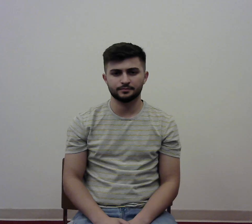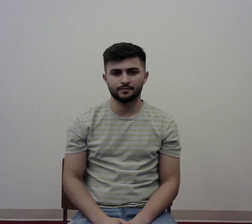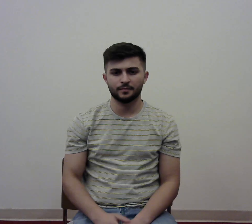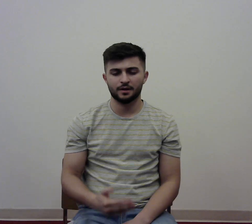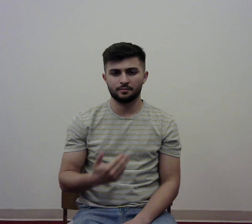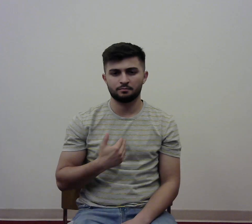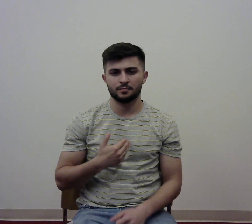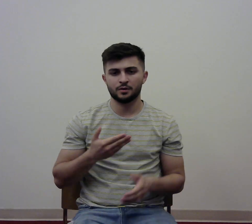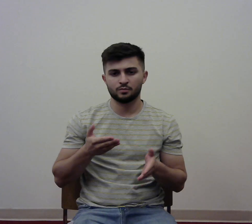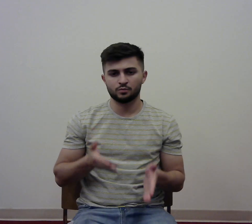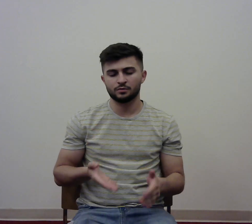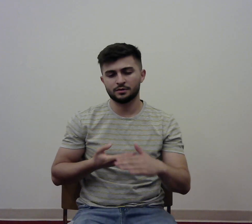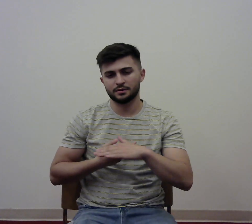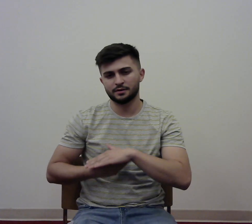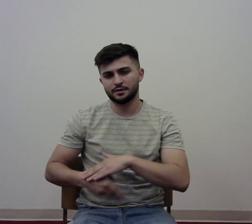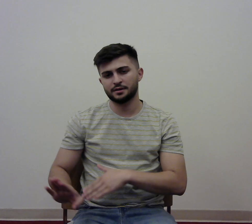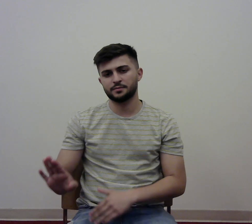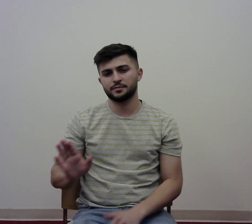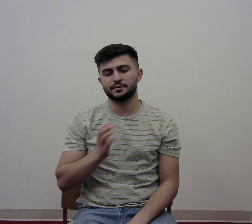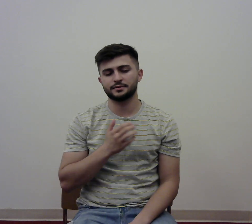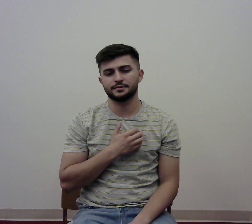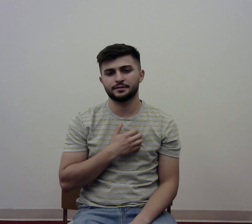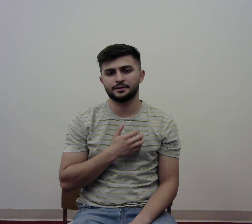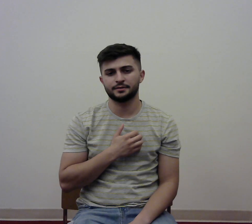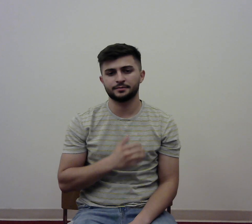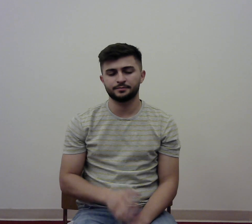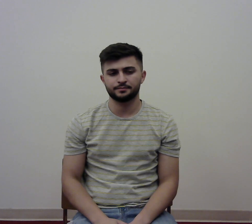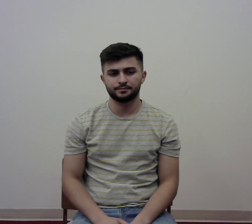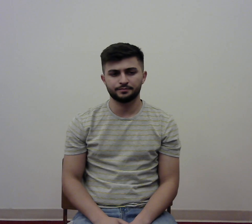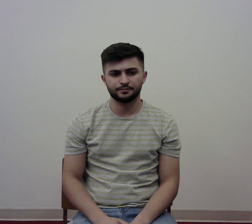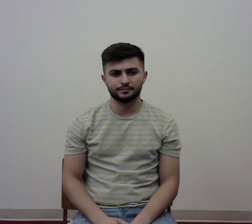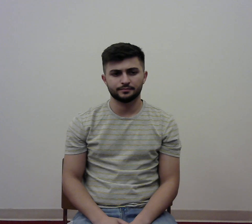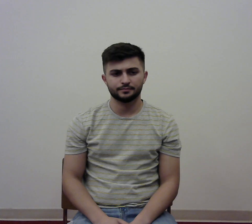Mən burdan getmək istəyirəm